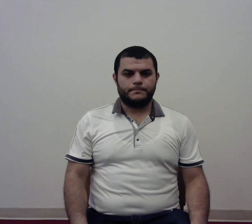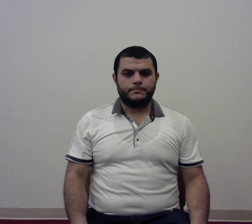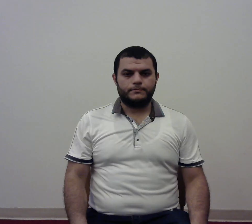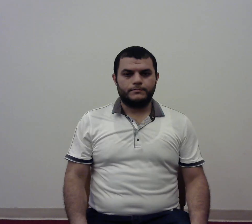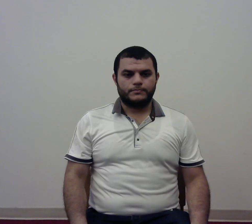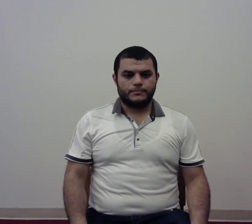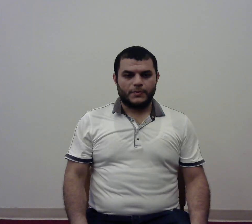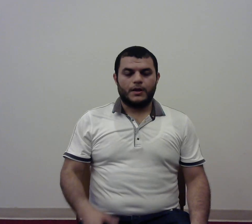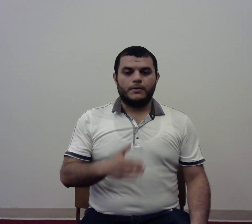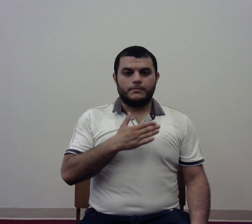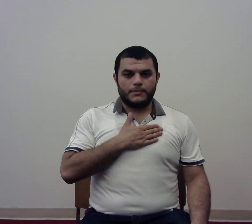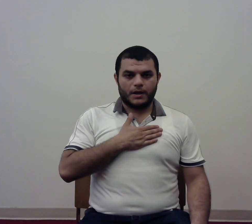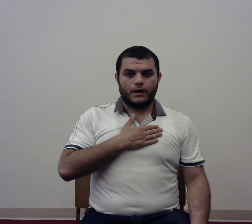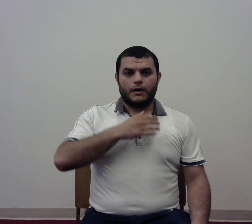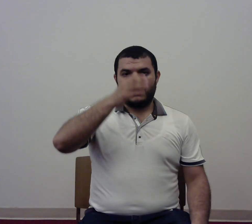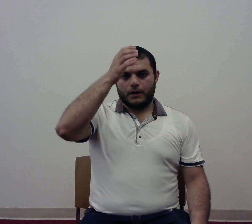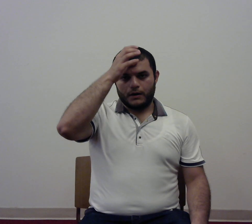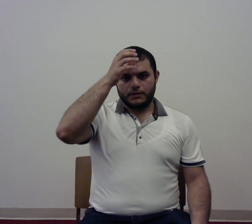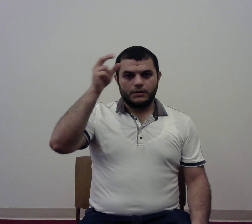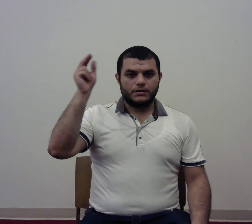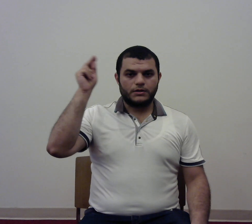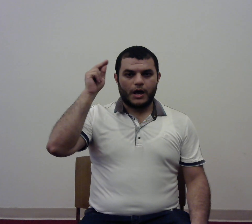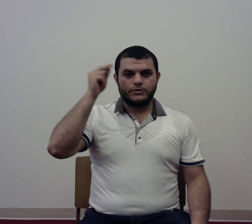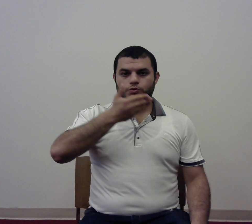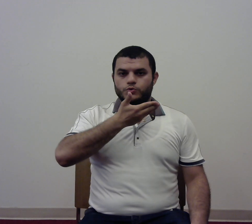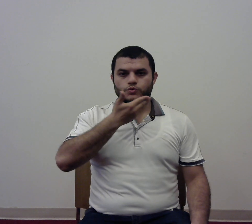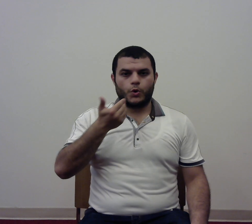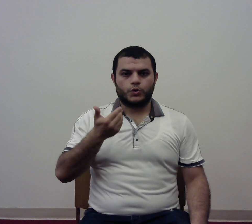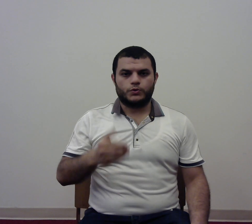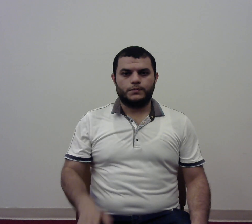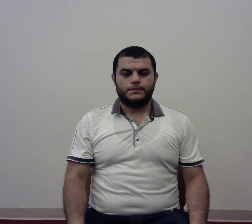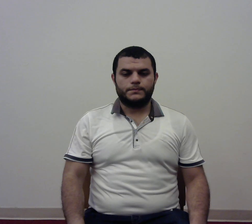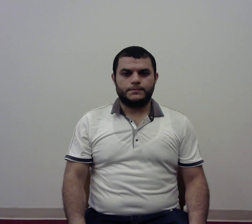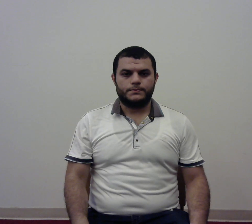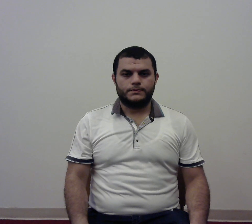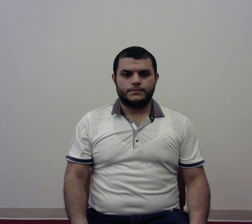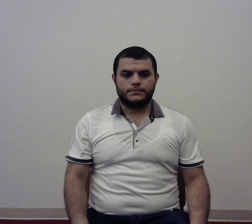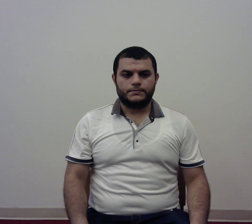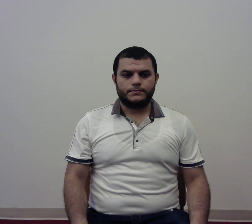Mənim ali təhsilim yoxdur